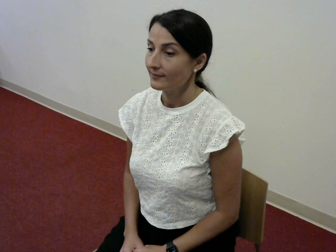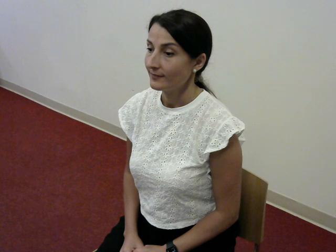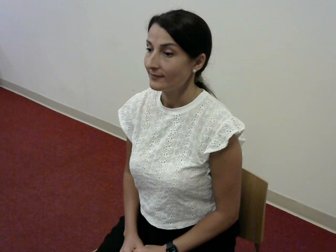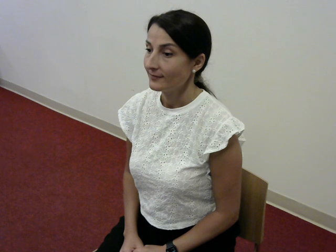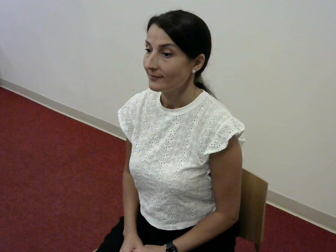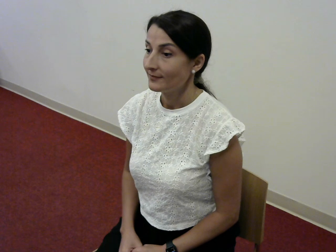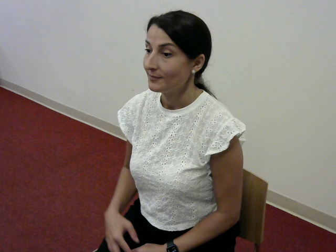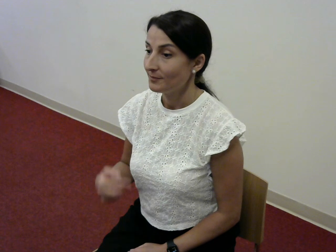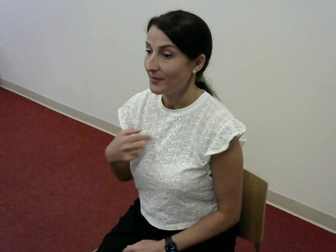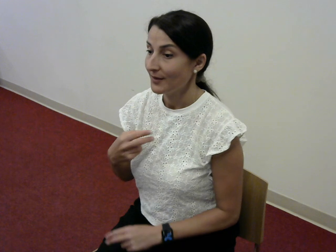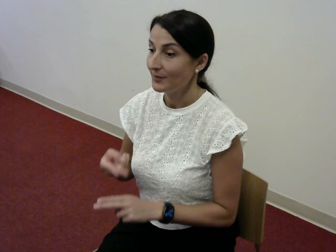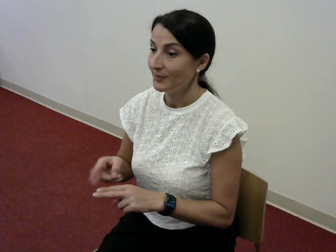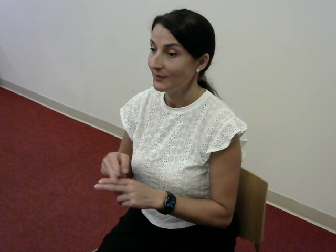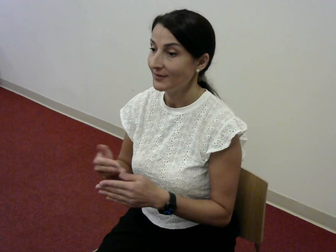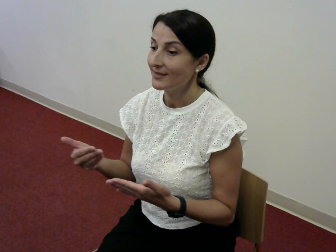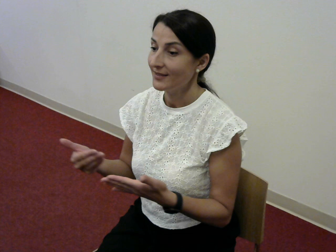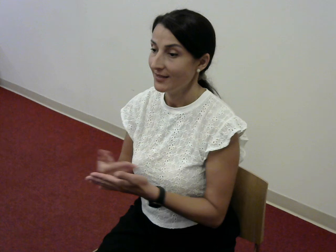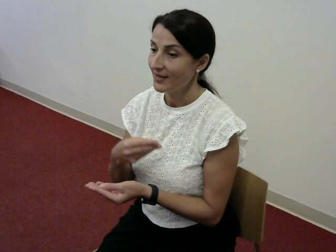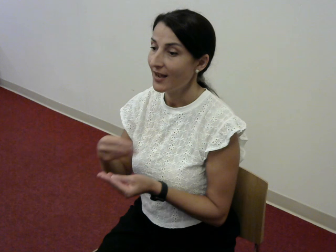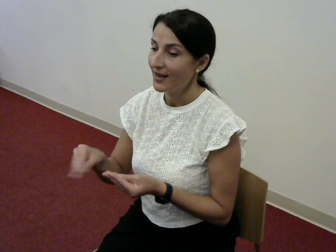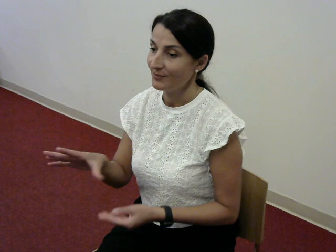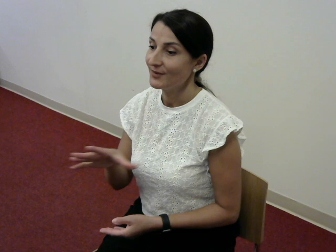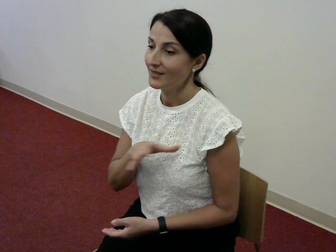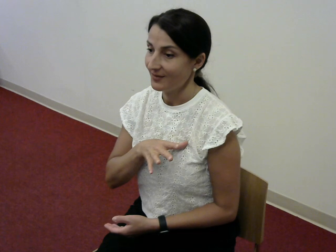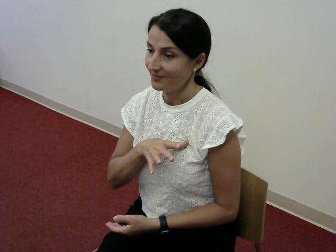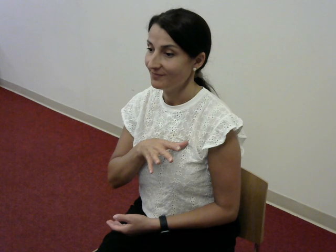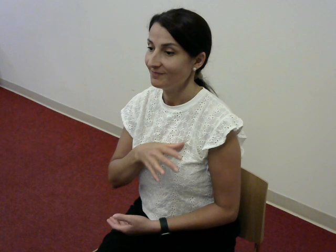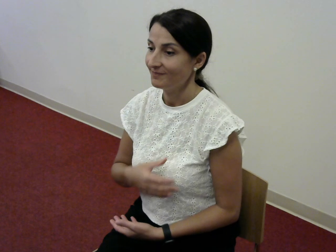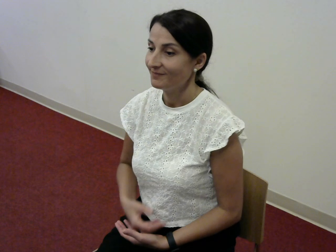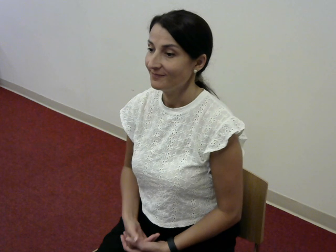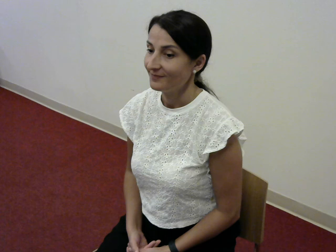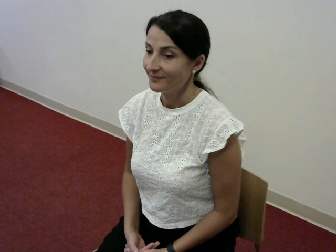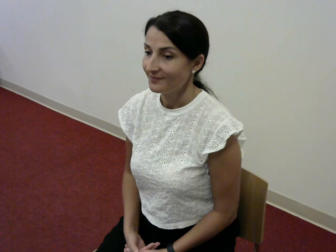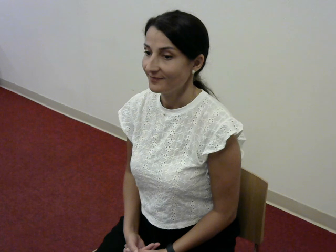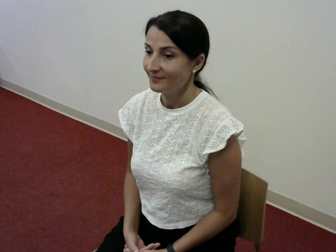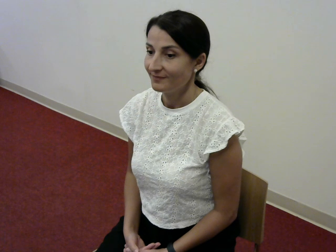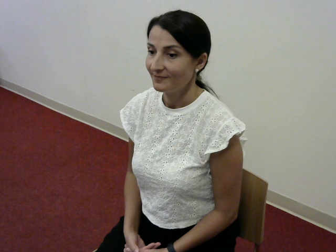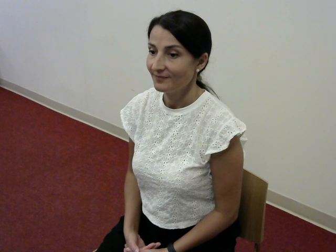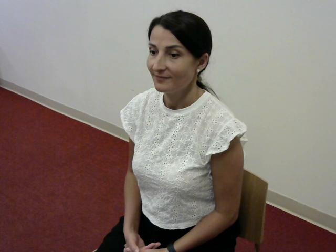Mən bunu yeni almışam